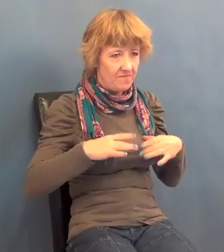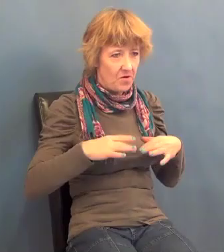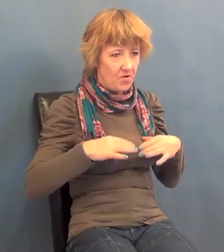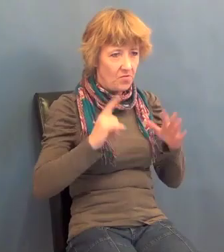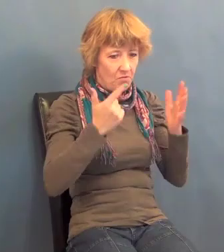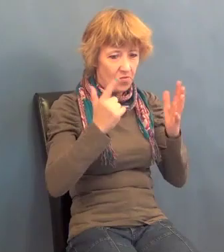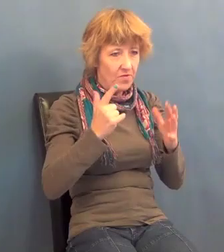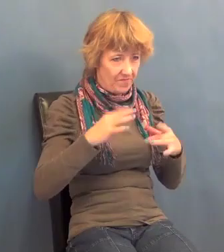Może masz wolne?